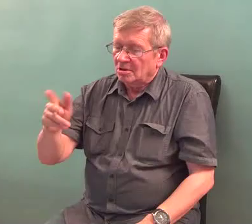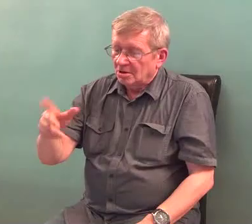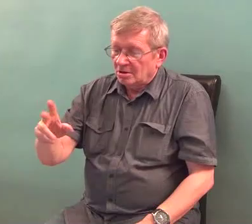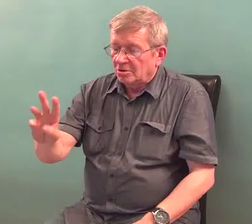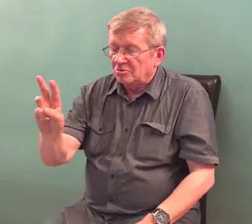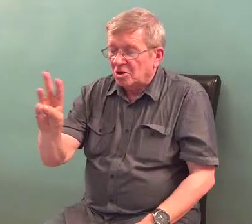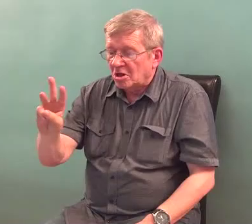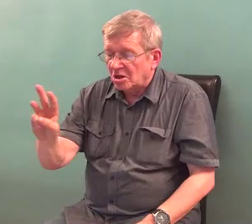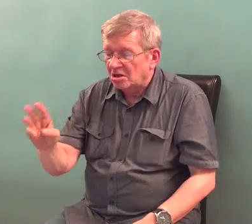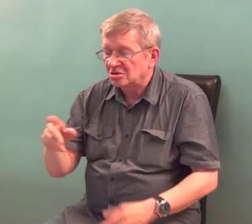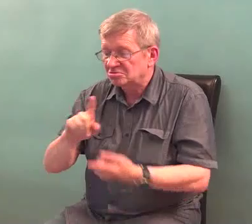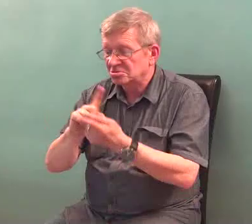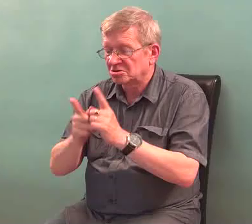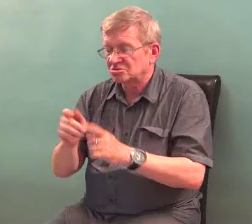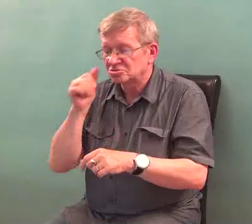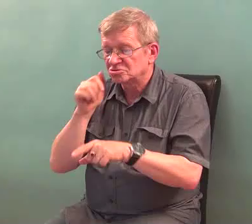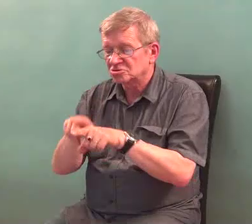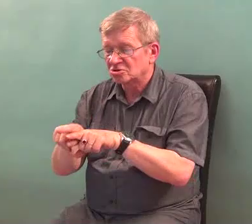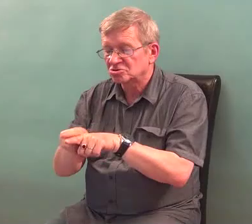We wtorek spotkanie z siostrą.